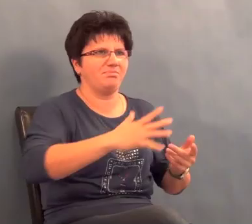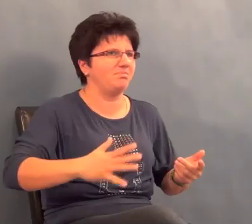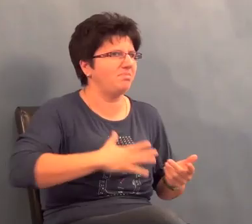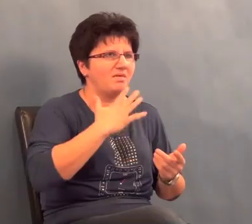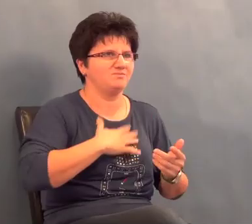Jak to możliwe?!